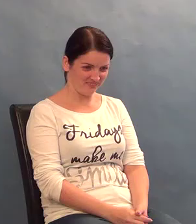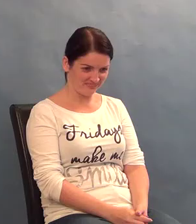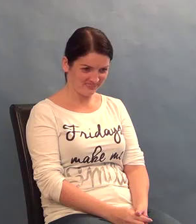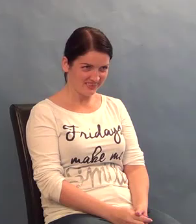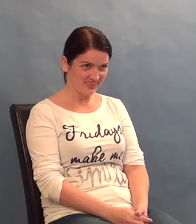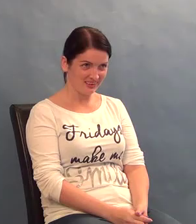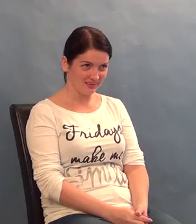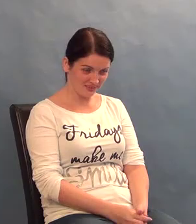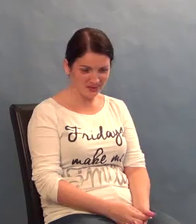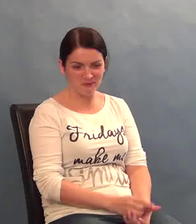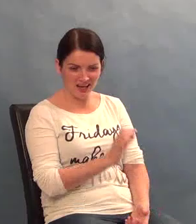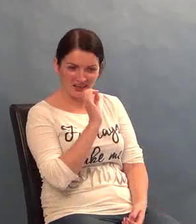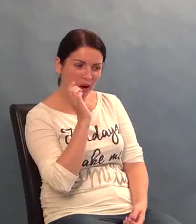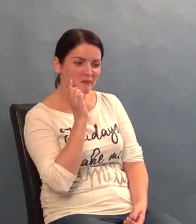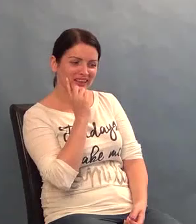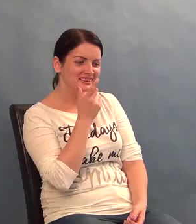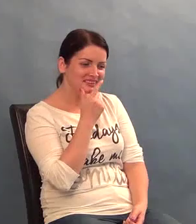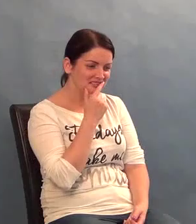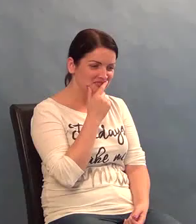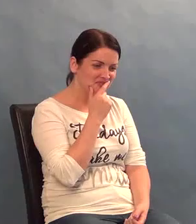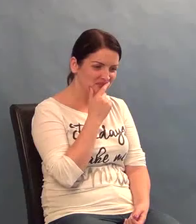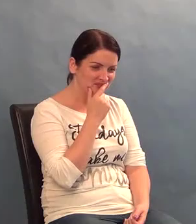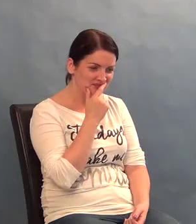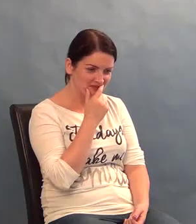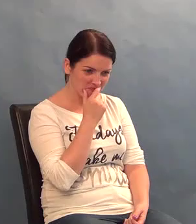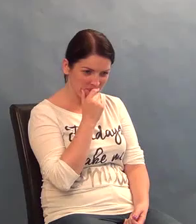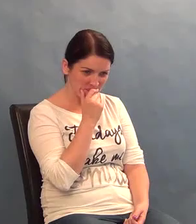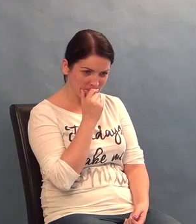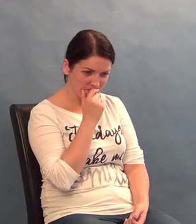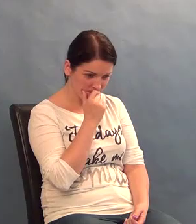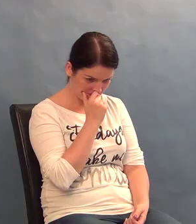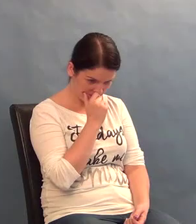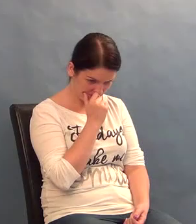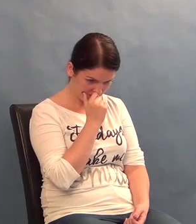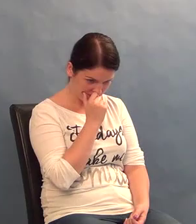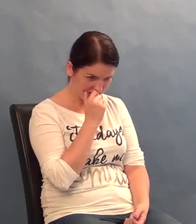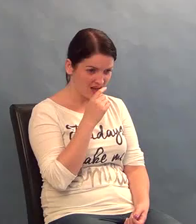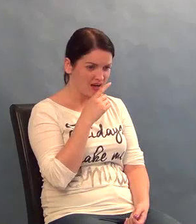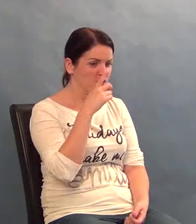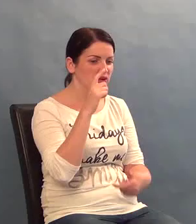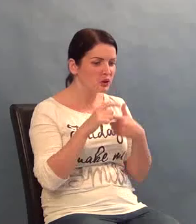Jesteś wolna w piątek po godzinie szóstej?